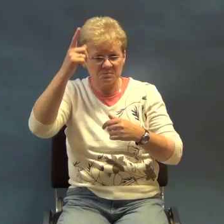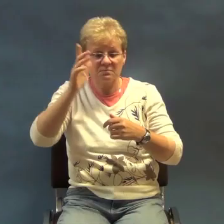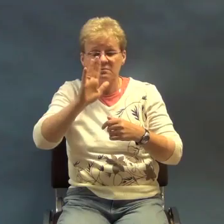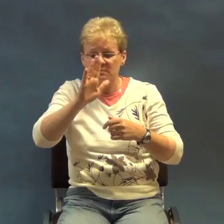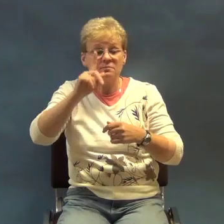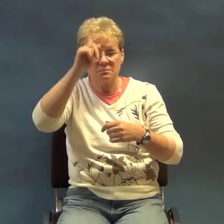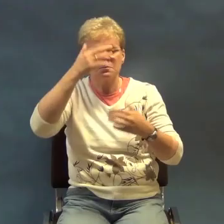Tam jest pożar.